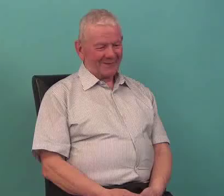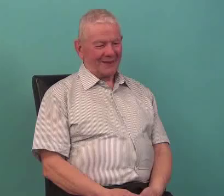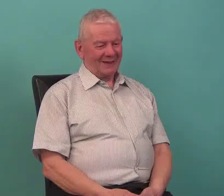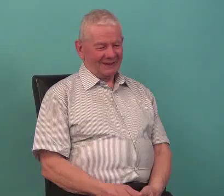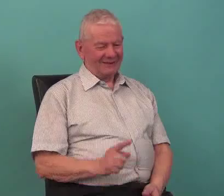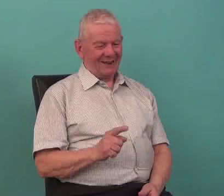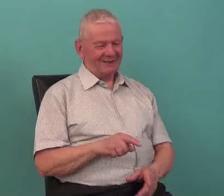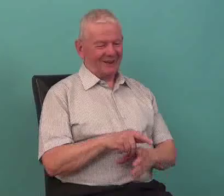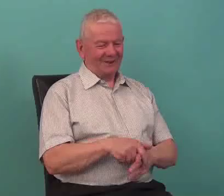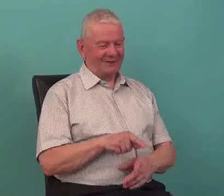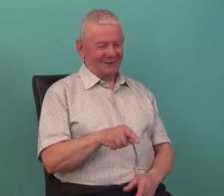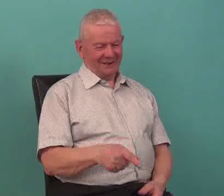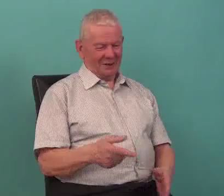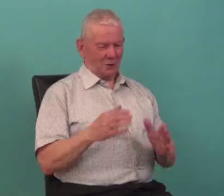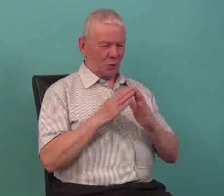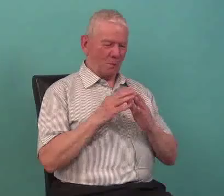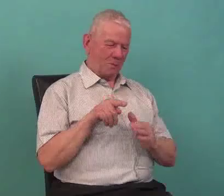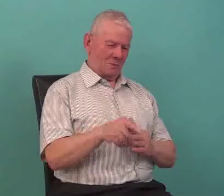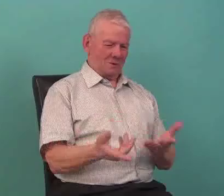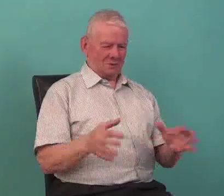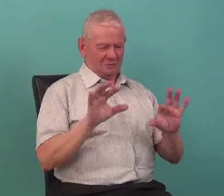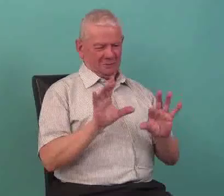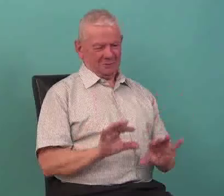Zakaz koniom wejścia do domu pod prysznic.